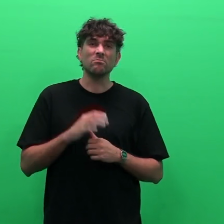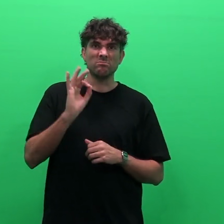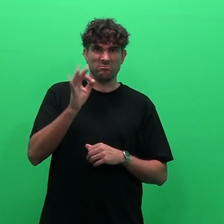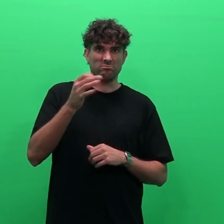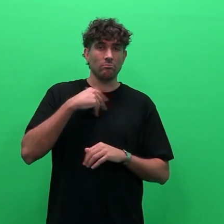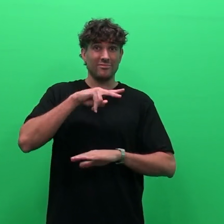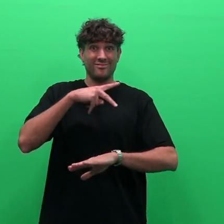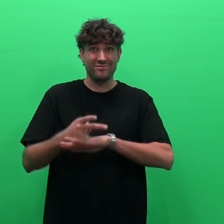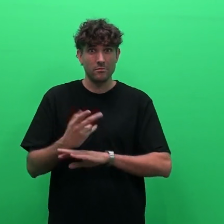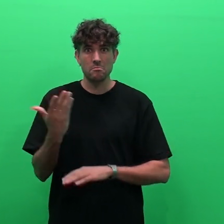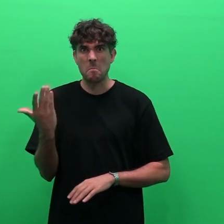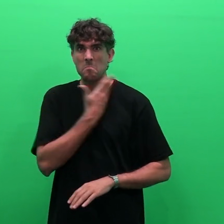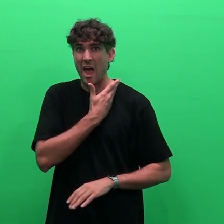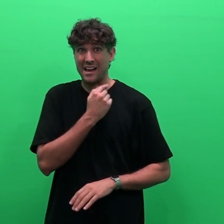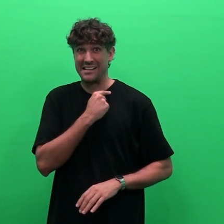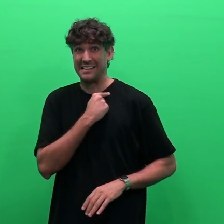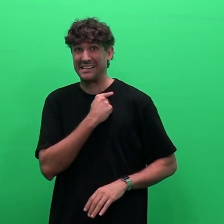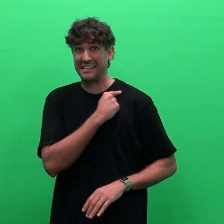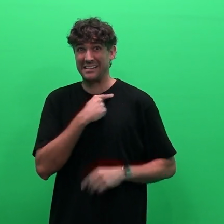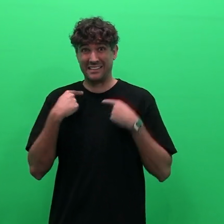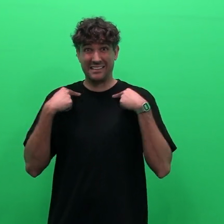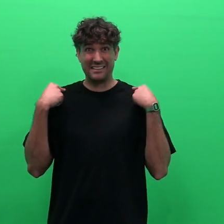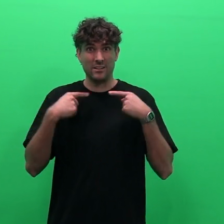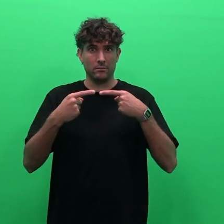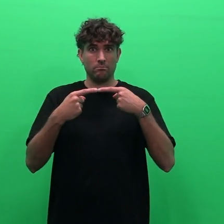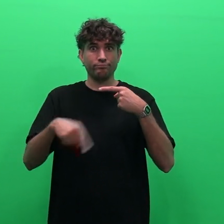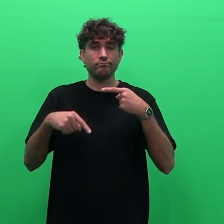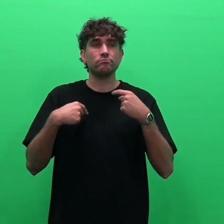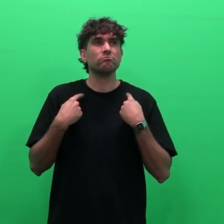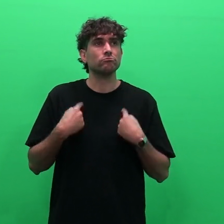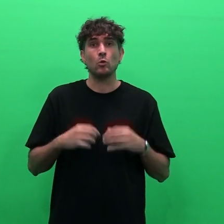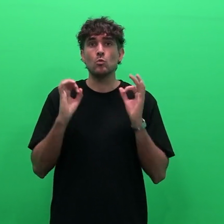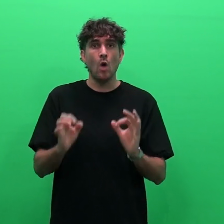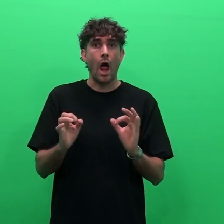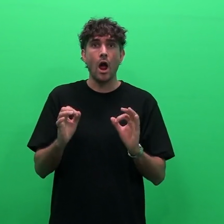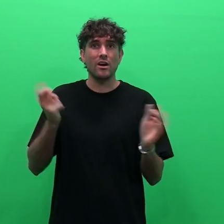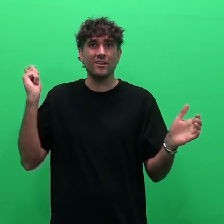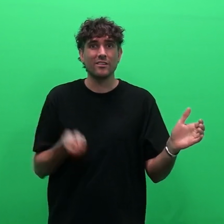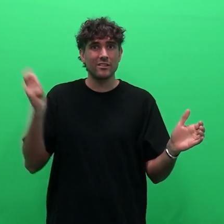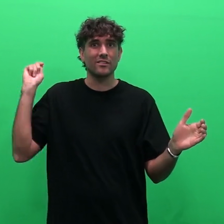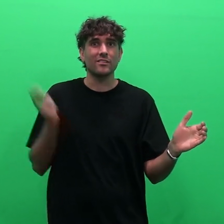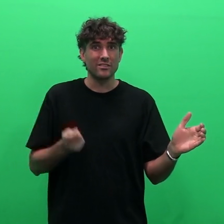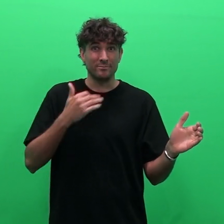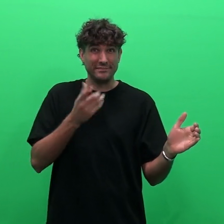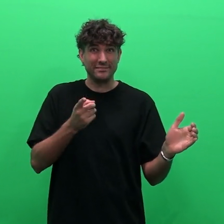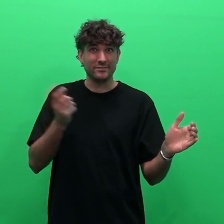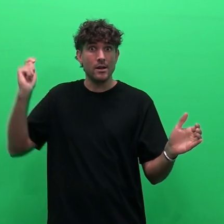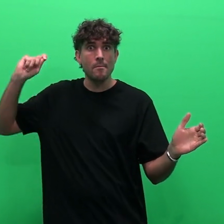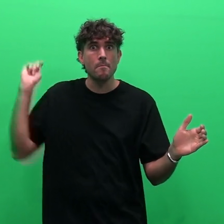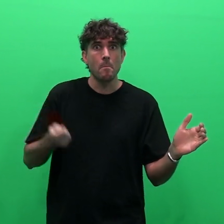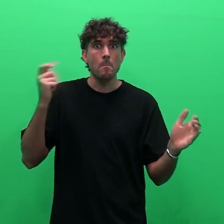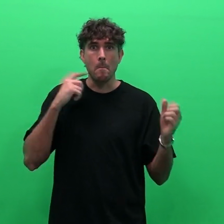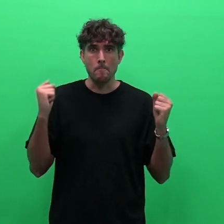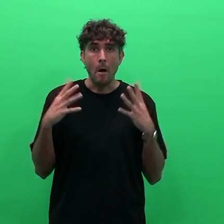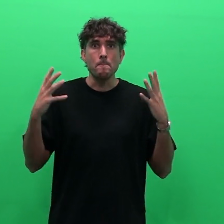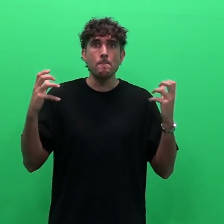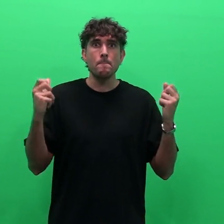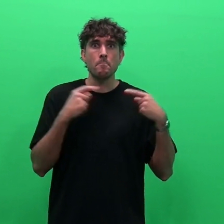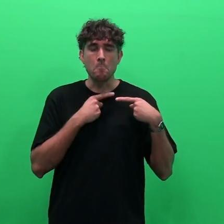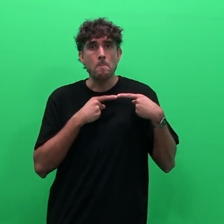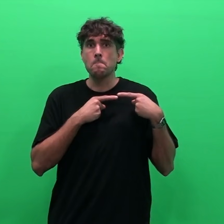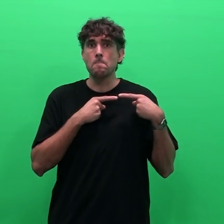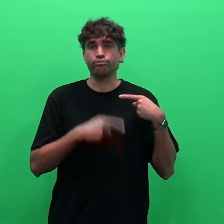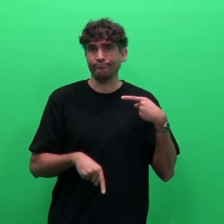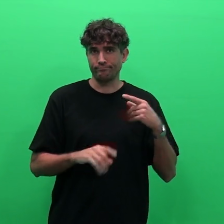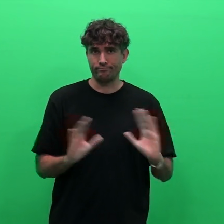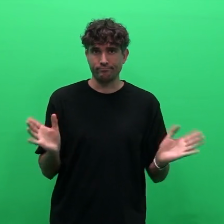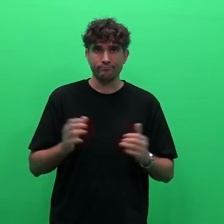Sí, vaig caure i em vaig donar un cop a la clavícula i se'm va fracturar. Vaig sentir com si em colpegessin just a l'os, saps? I just em vaig fracturar l'os.